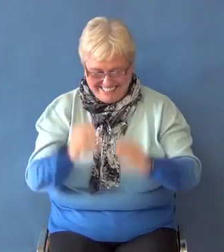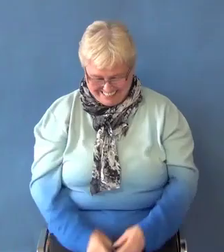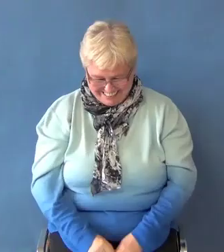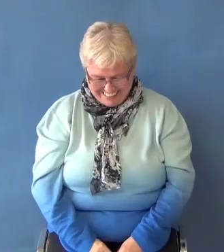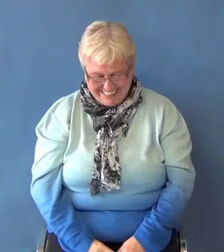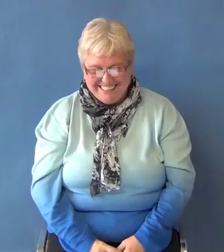Brawo.